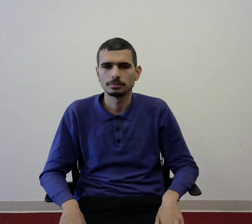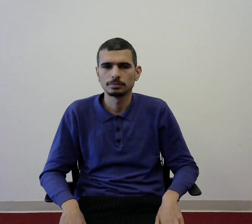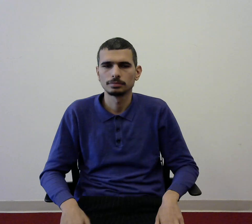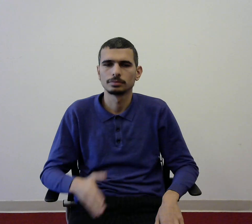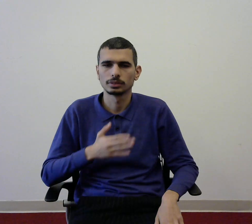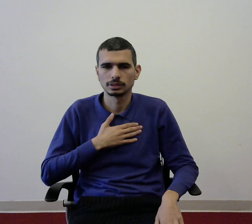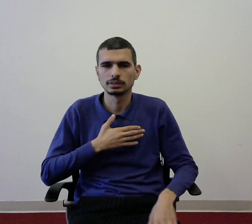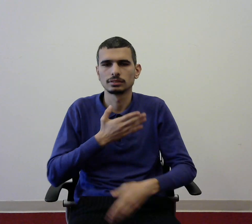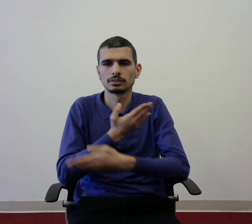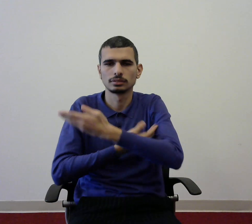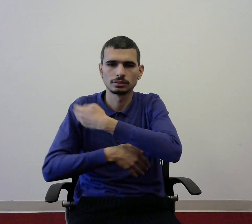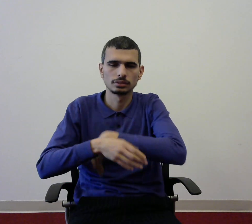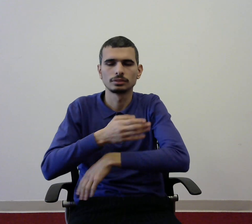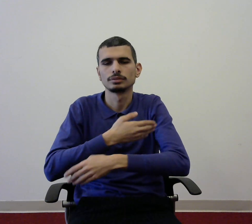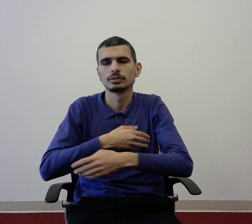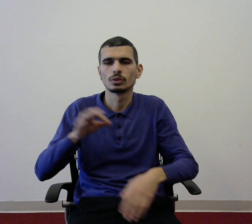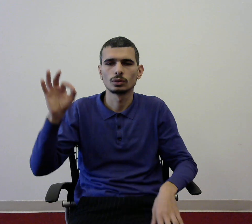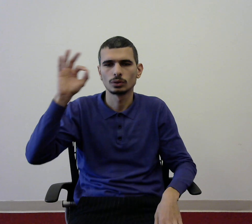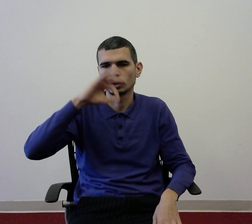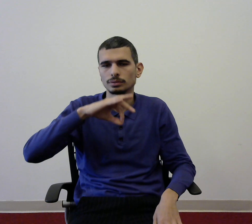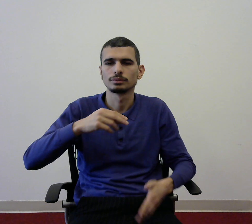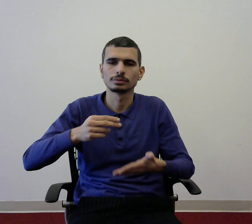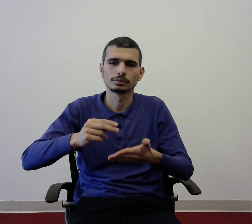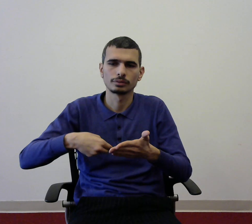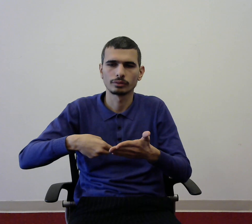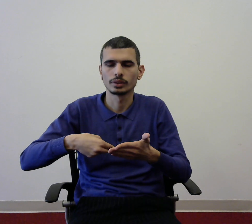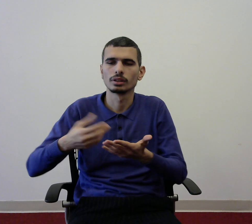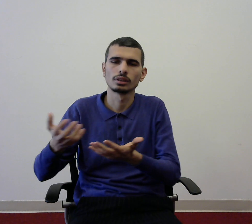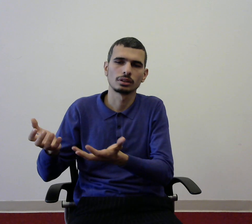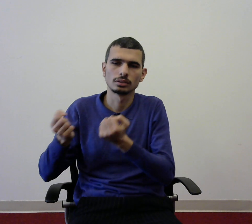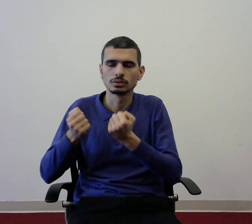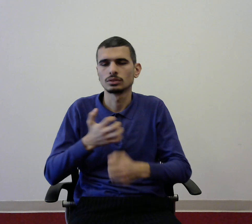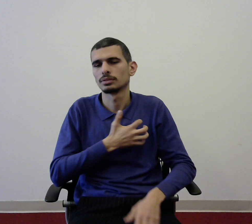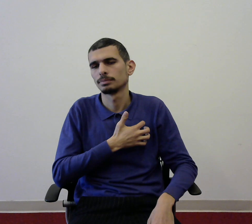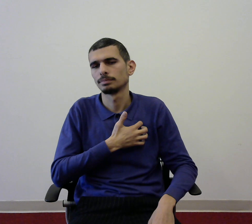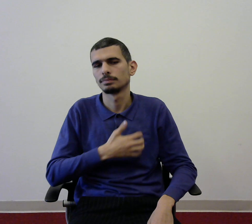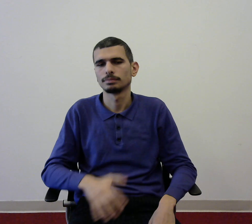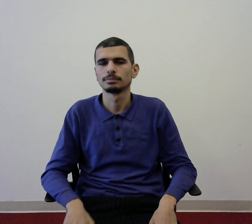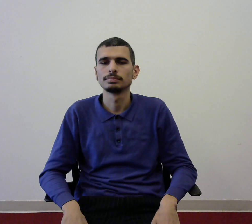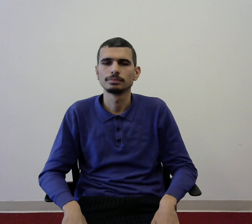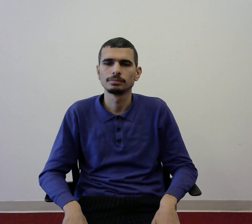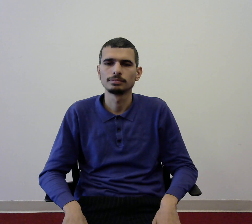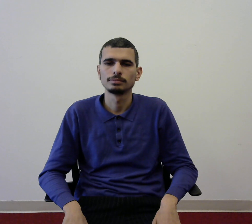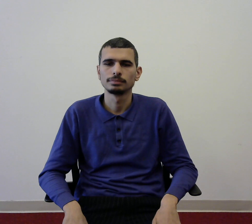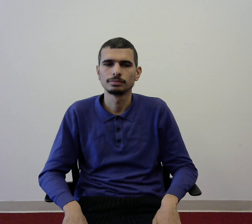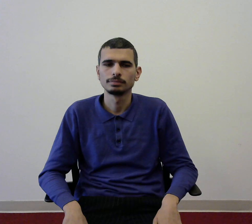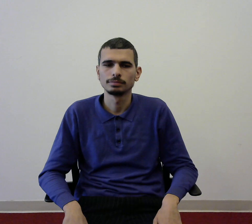Mən əlillik haqqında arayış almaq istəyirəm